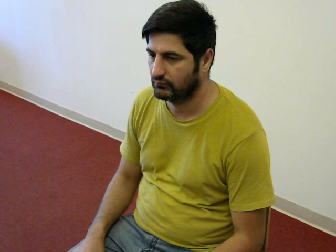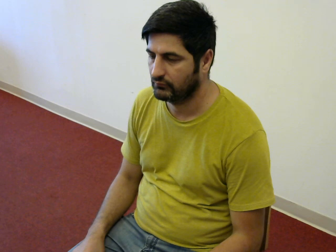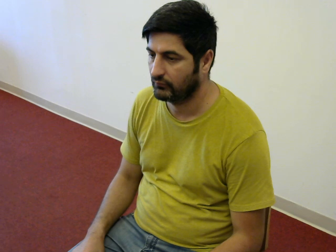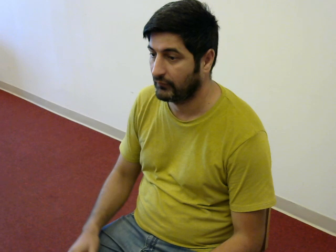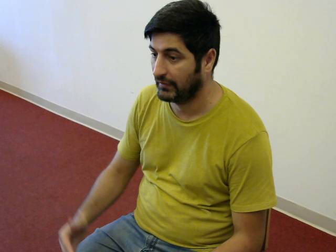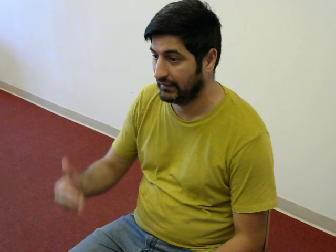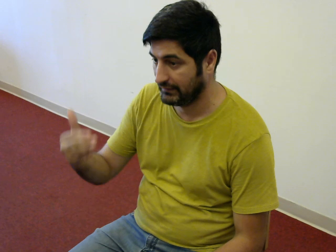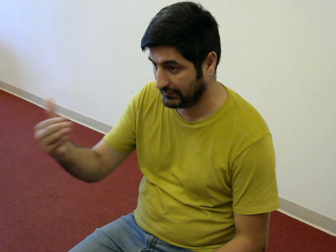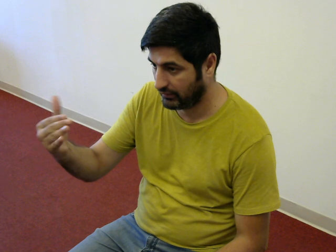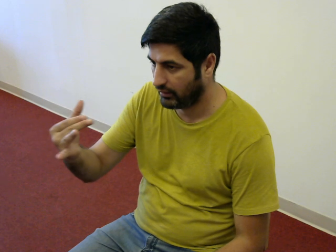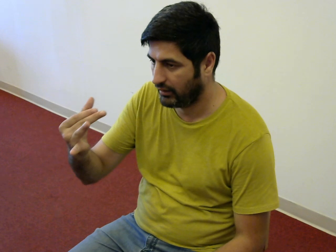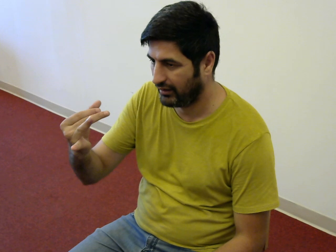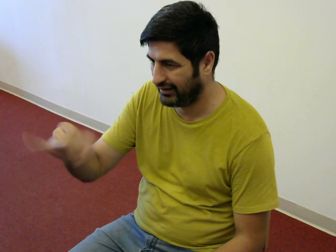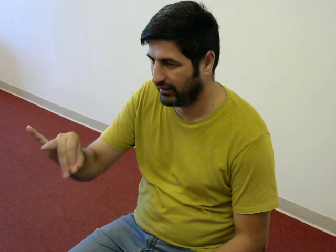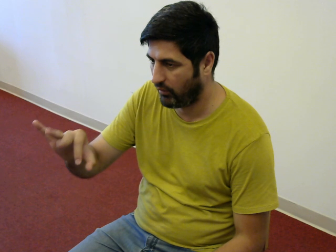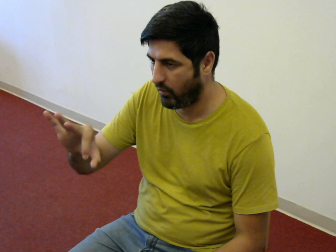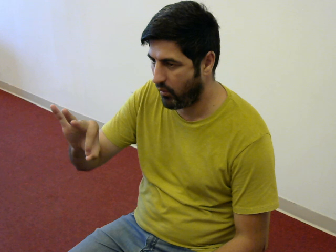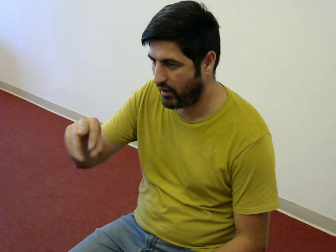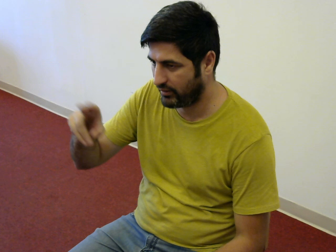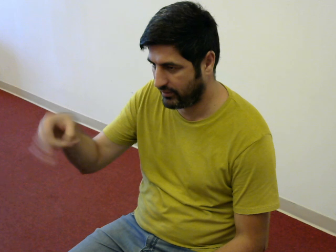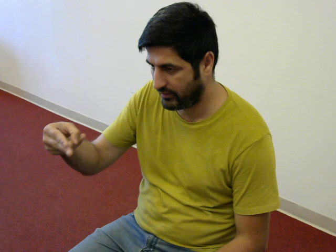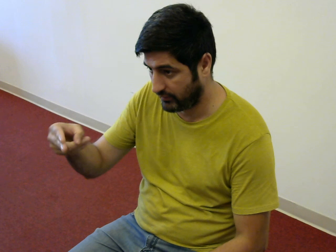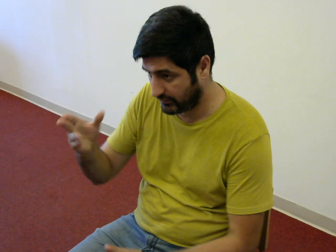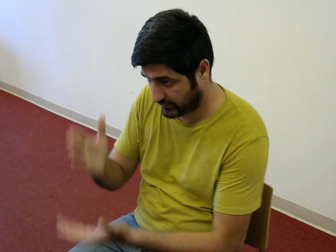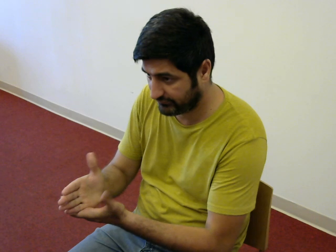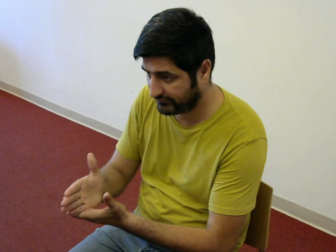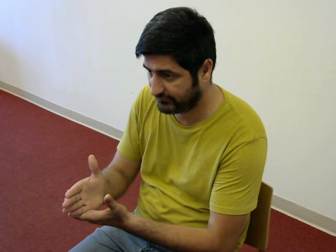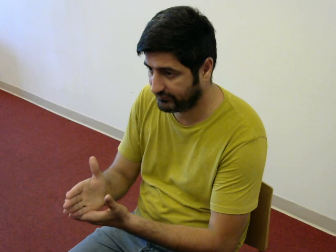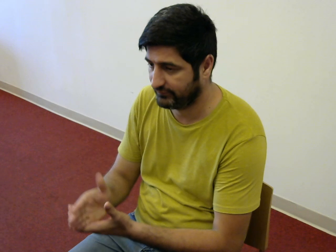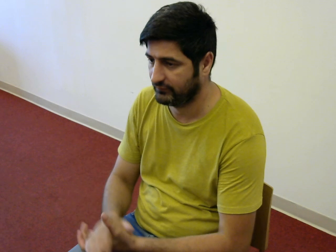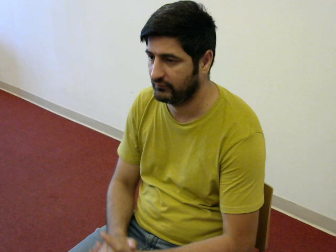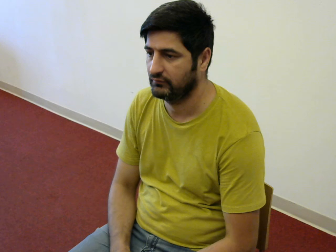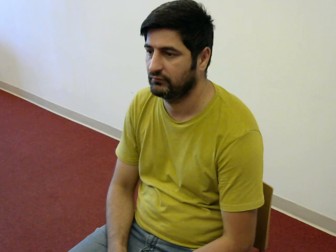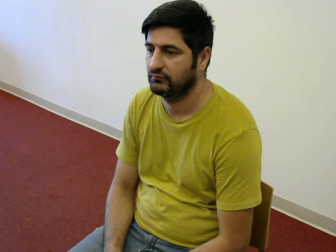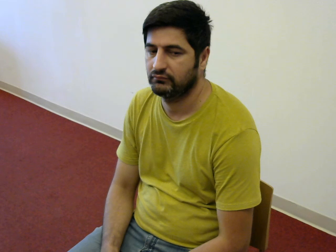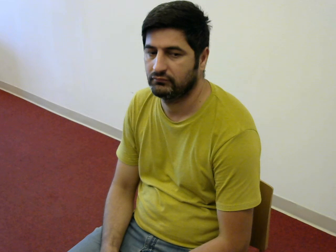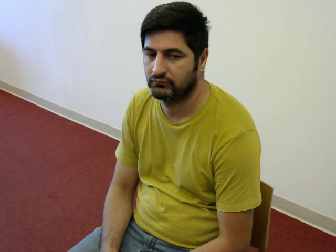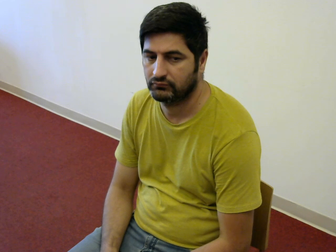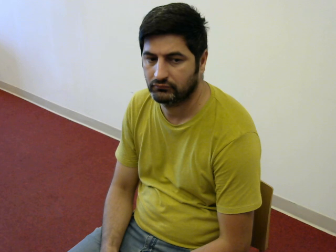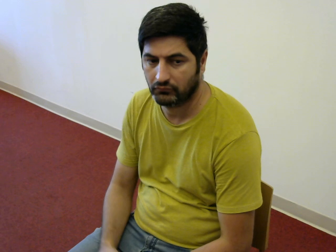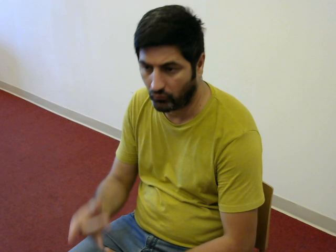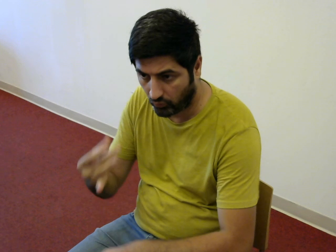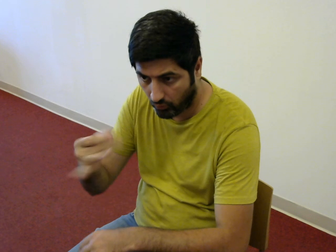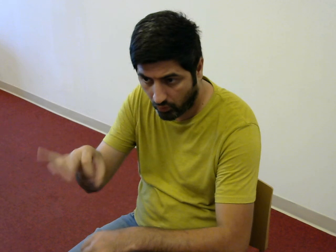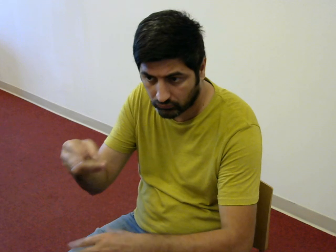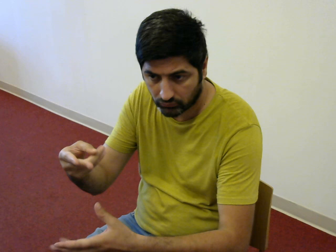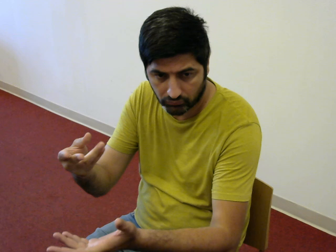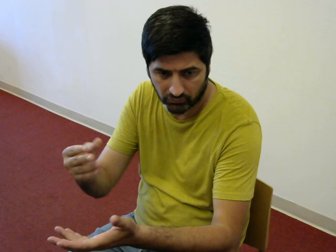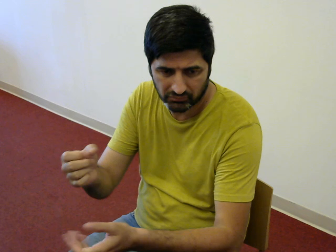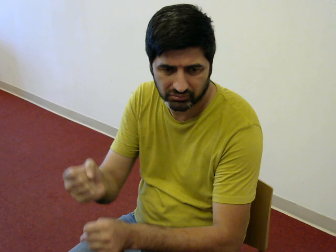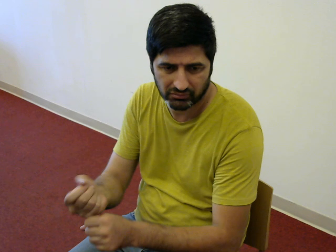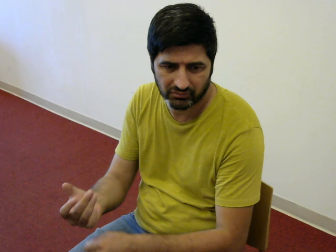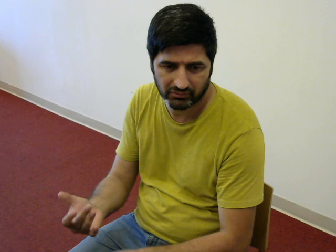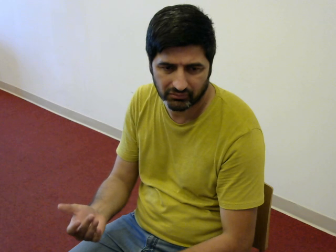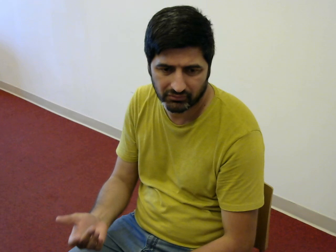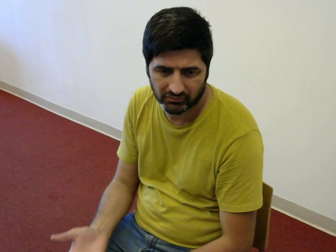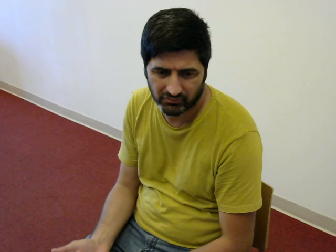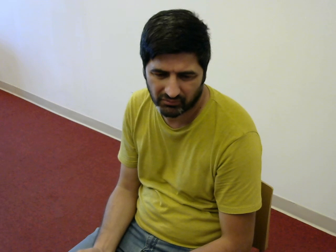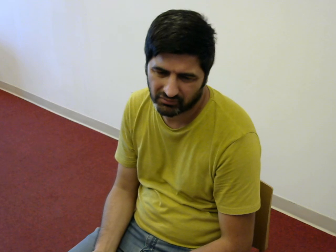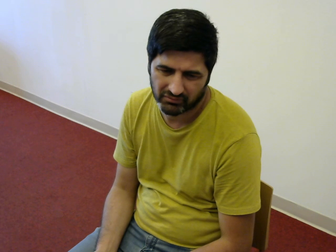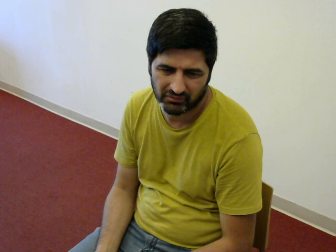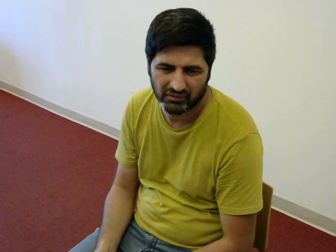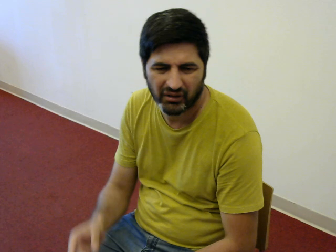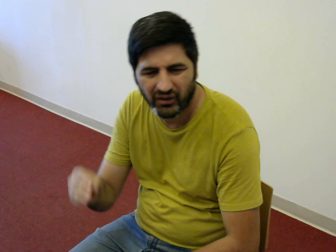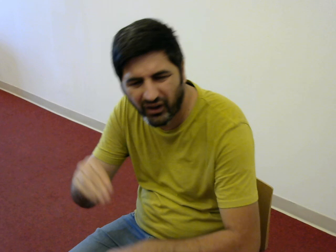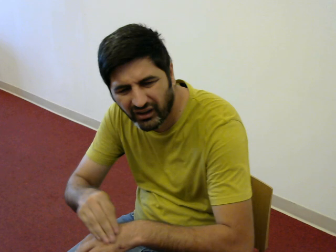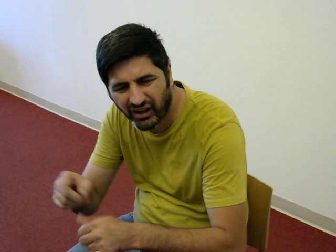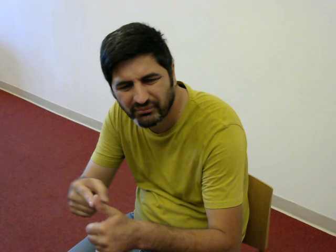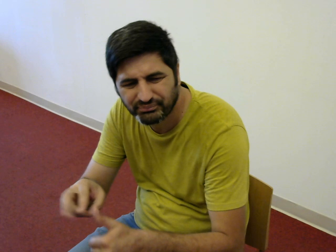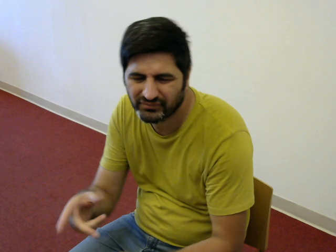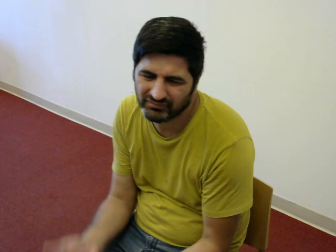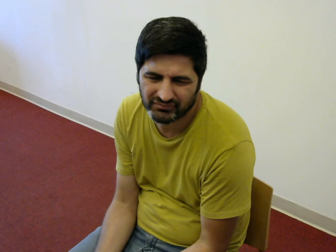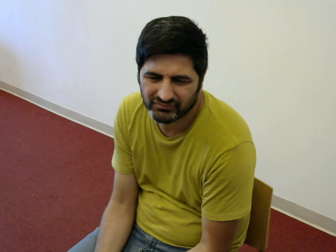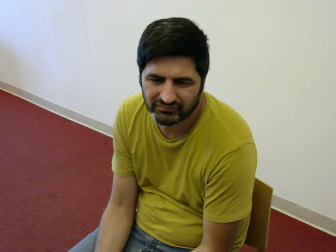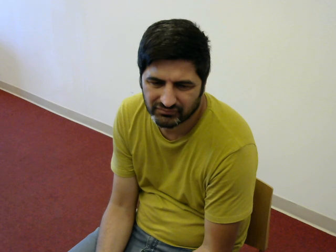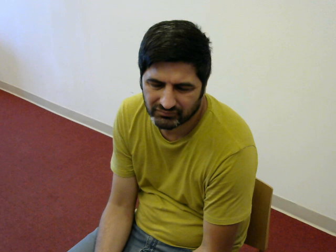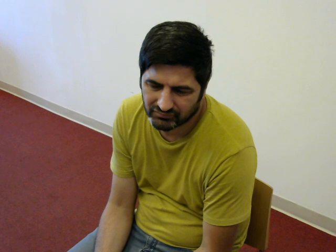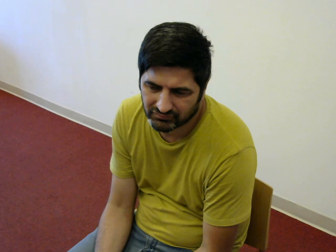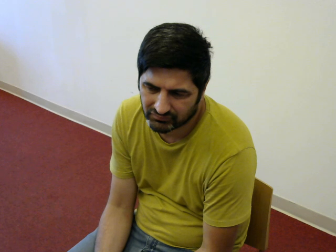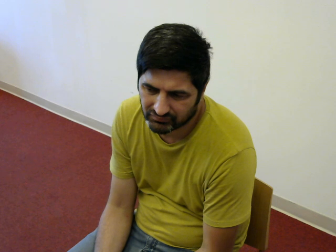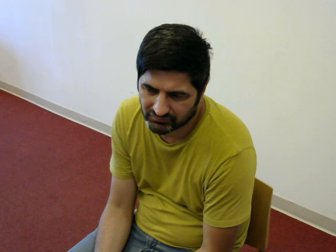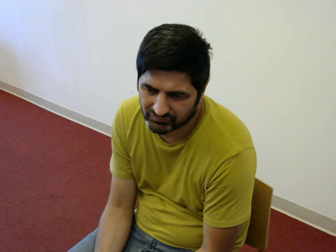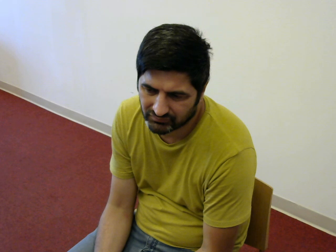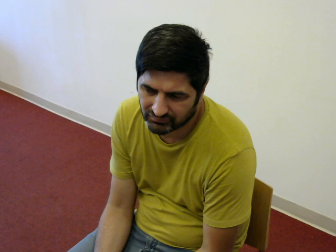Sizdə yod varmı?